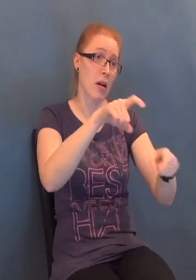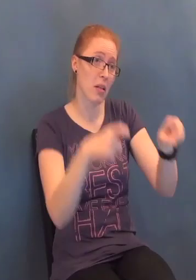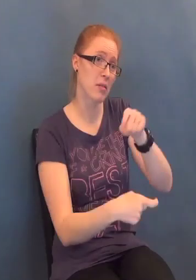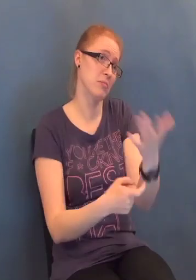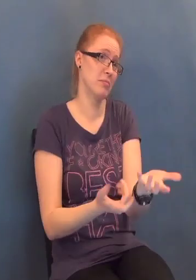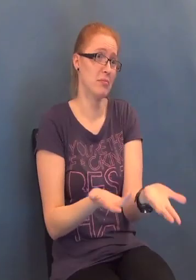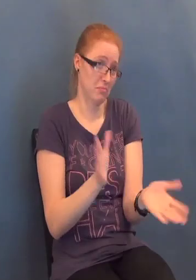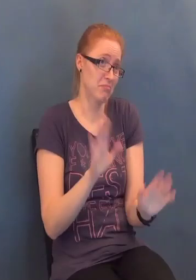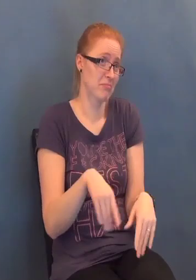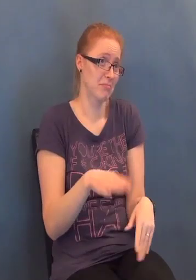Jeżeli chcesz, to możesz zostać dłużej.